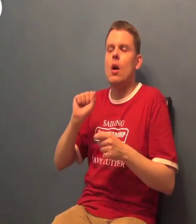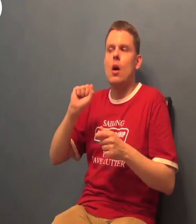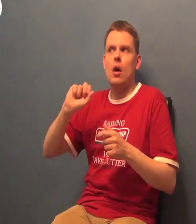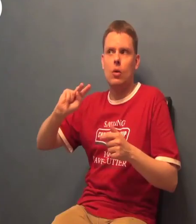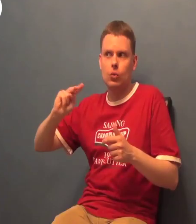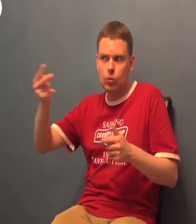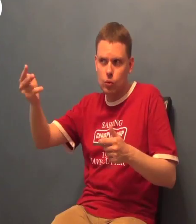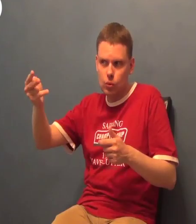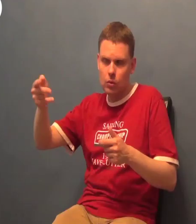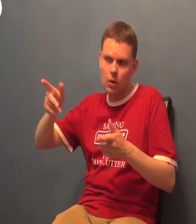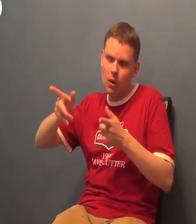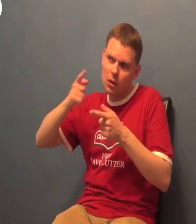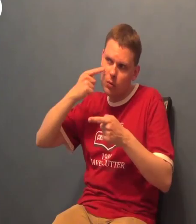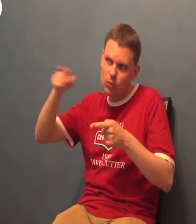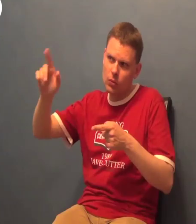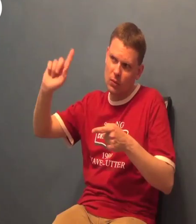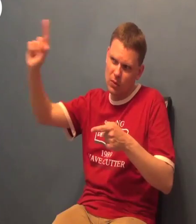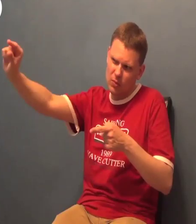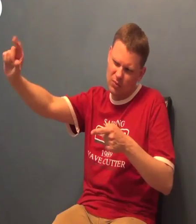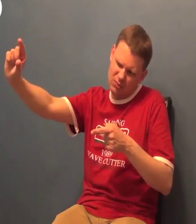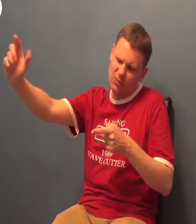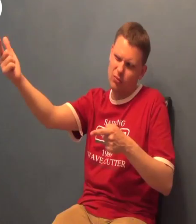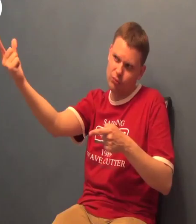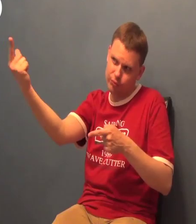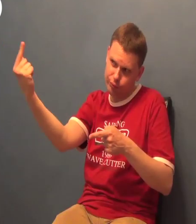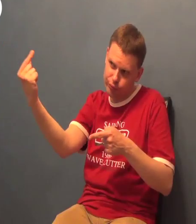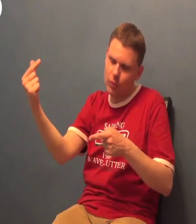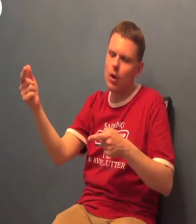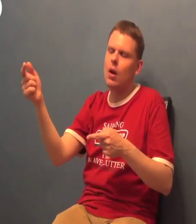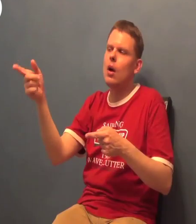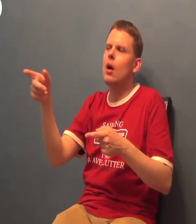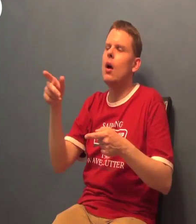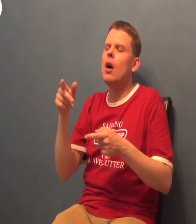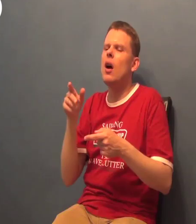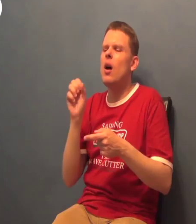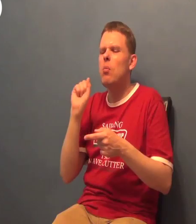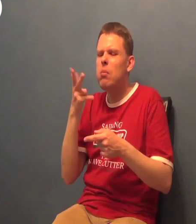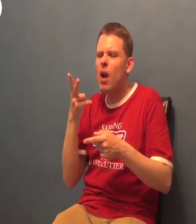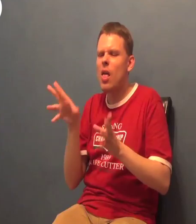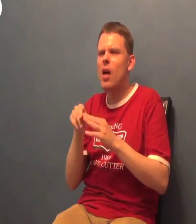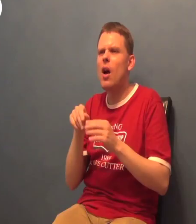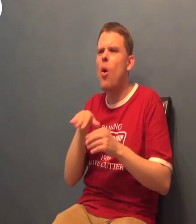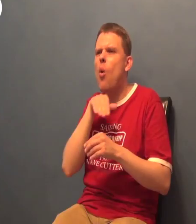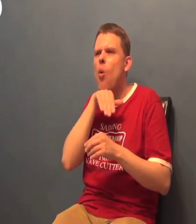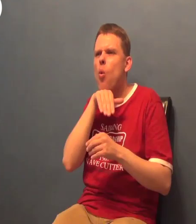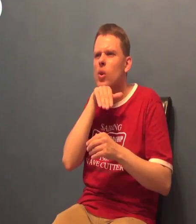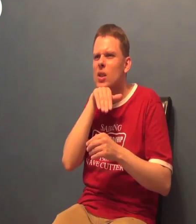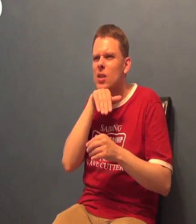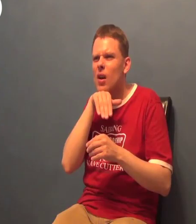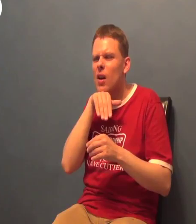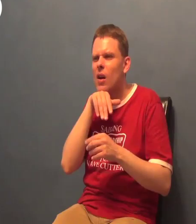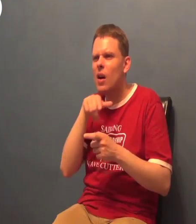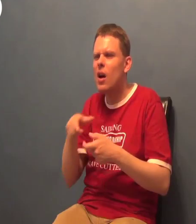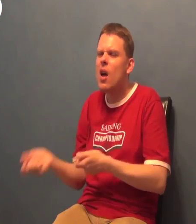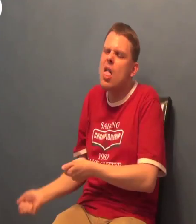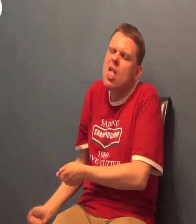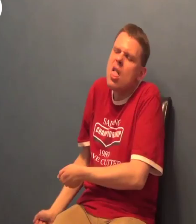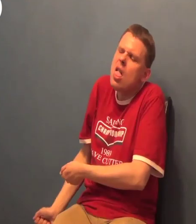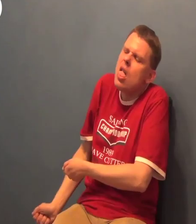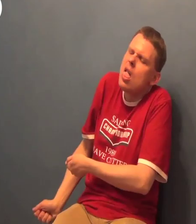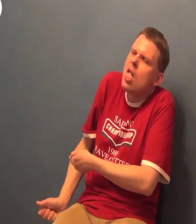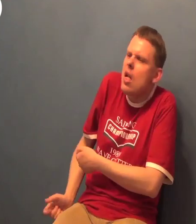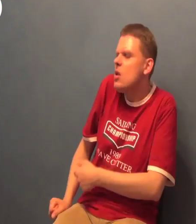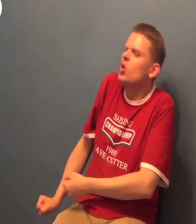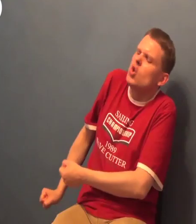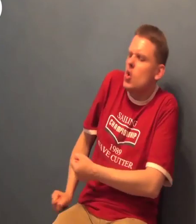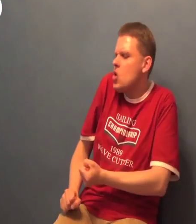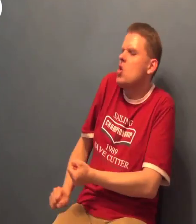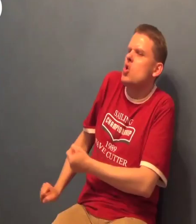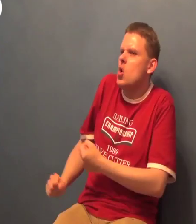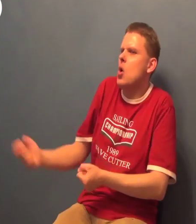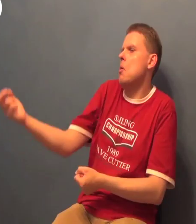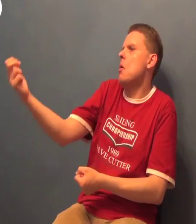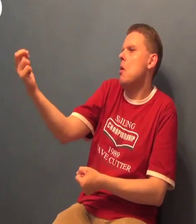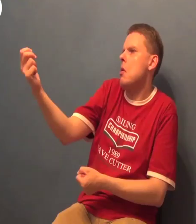Widzi, że z oddali zbliża się mężczyzna z kozą.